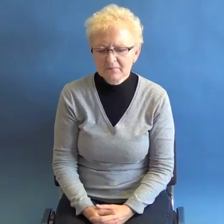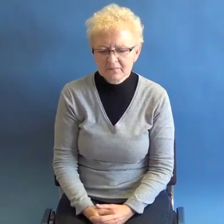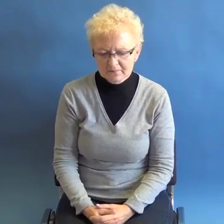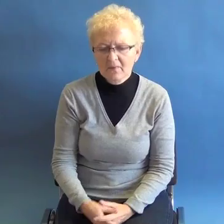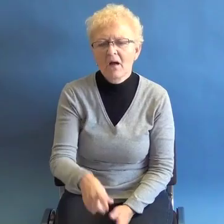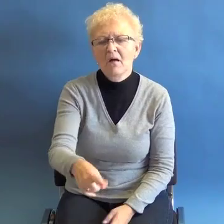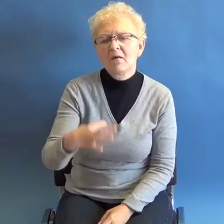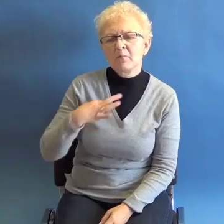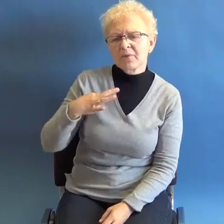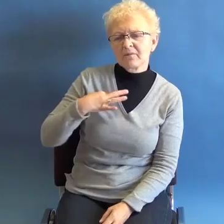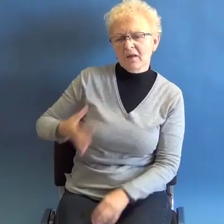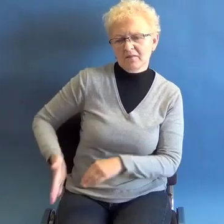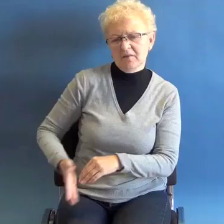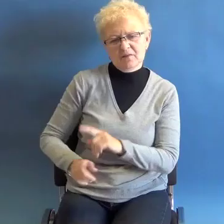Nie wolno piłować.